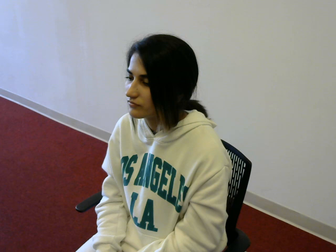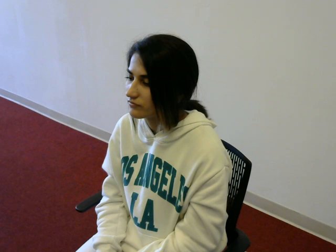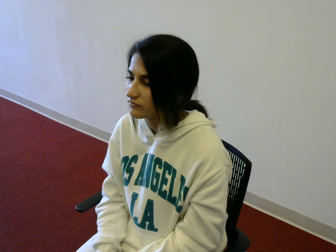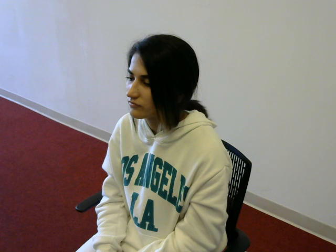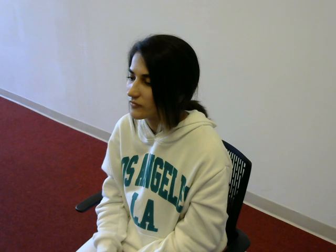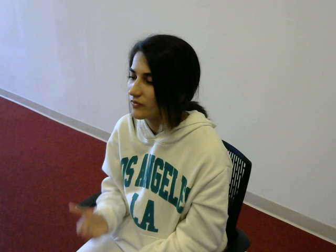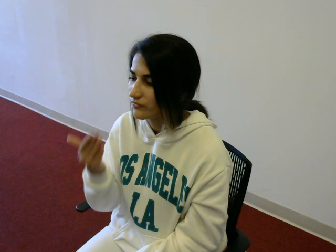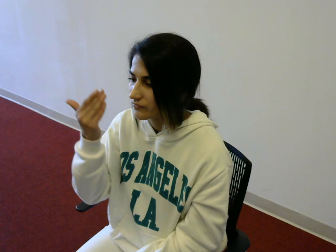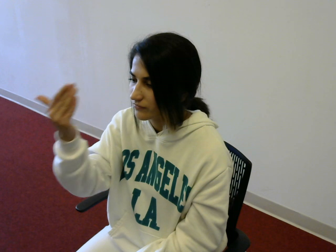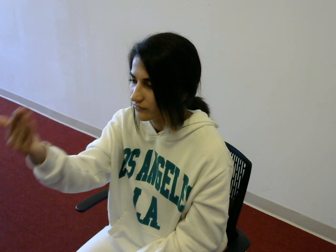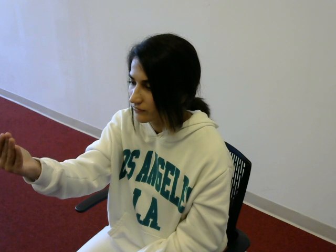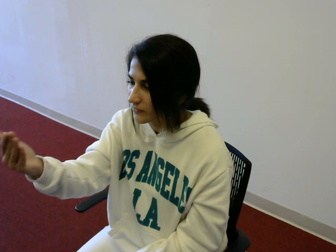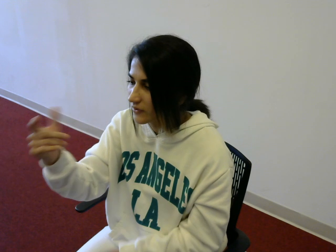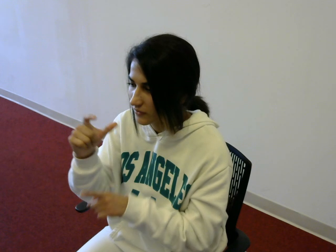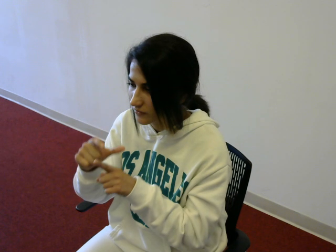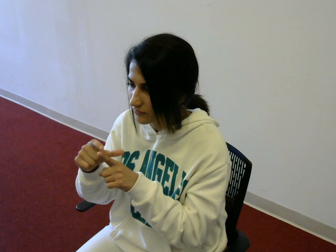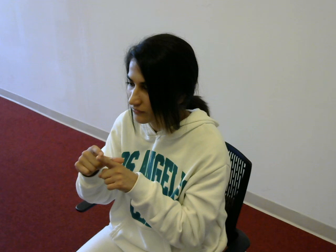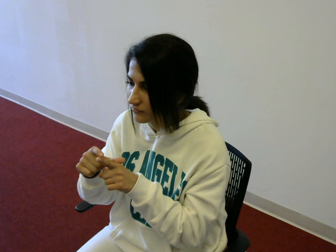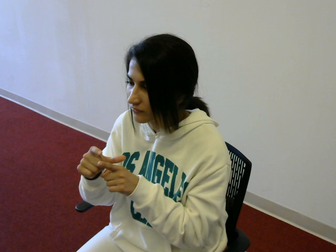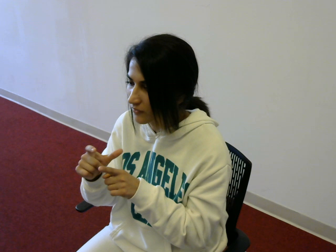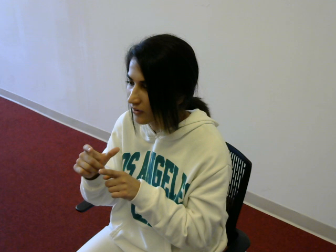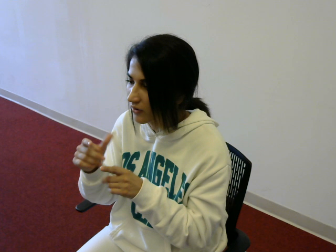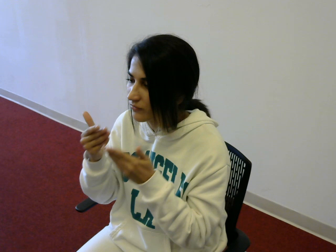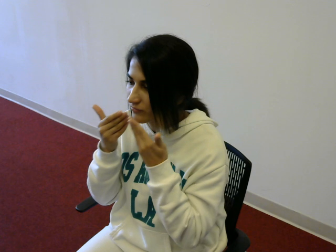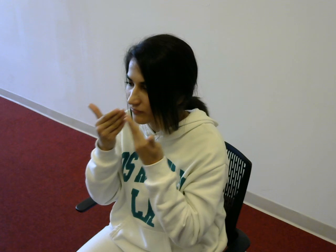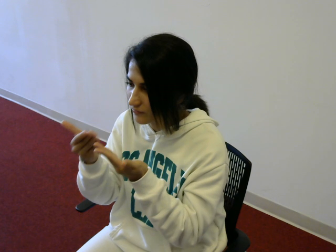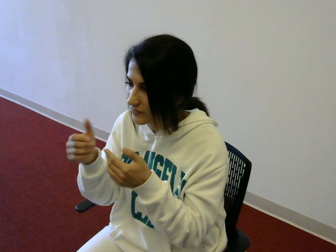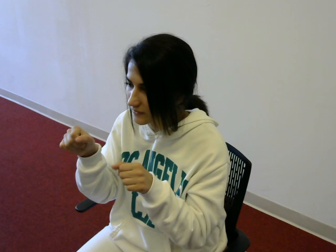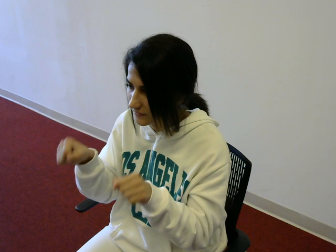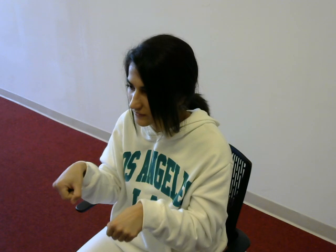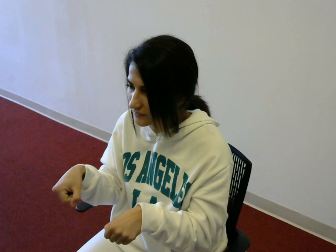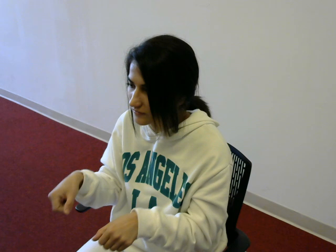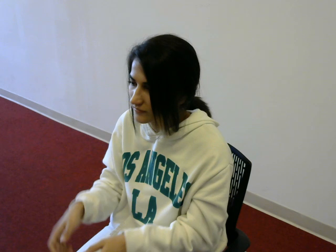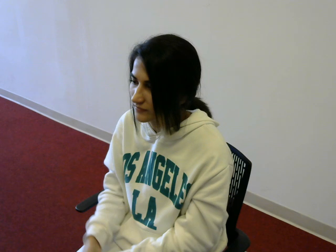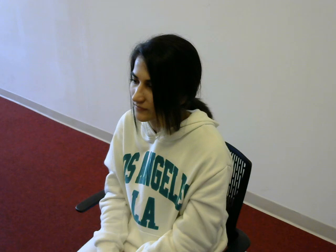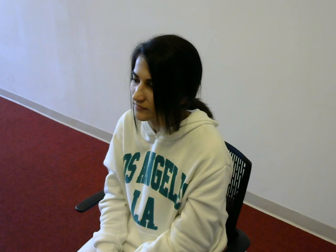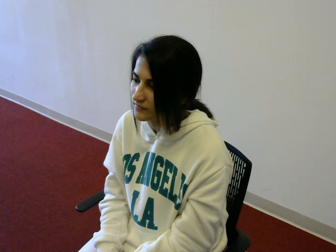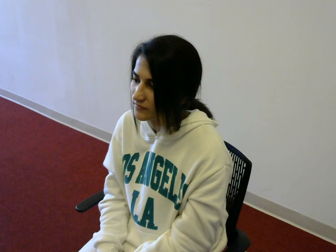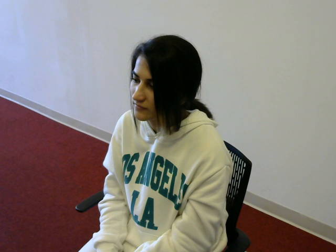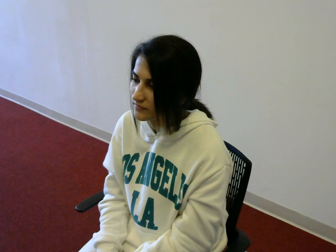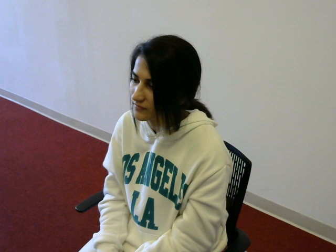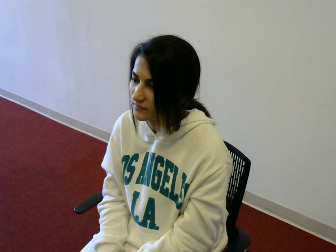Sizdən söz soruşmaq olar?